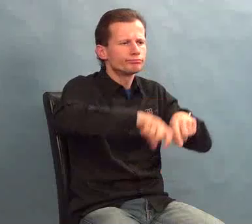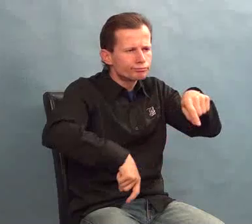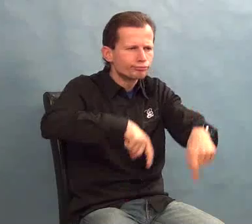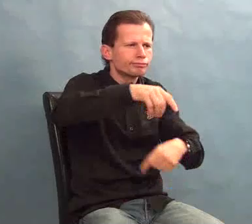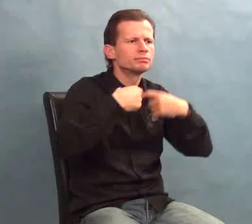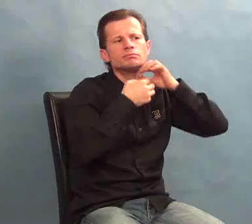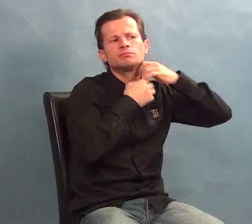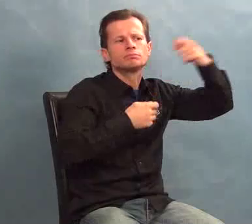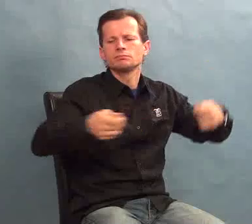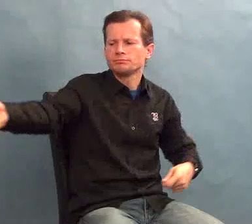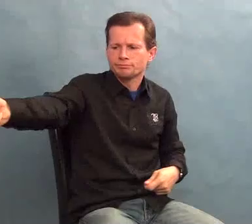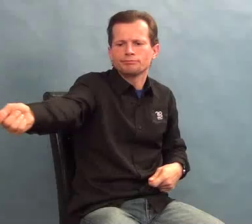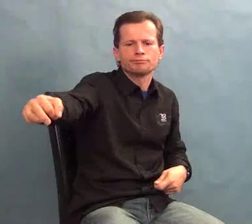Prowadził ją za sznurek na szyi.